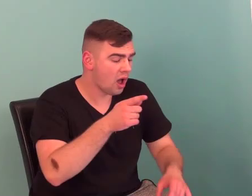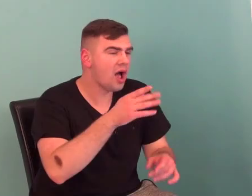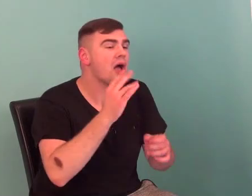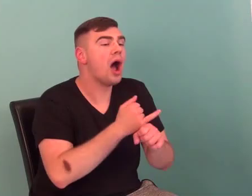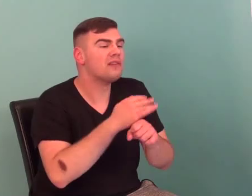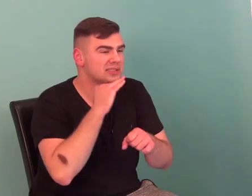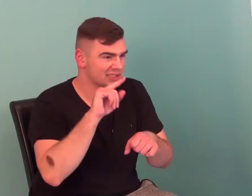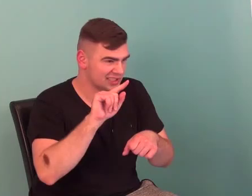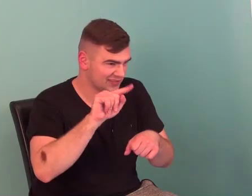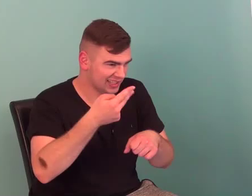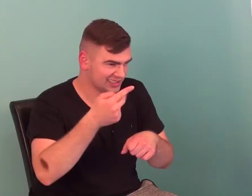Na kawę to wystarczy godzinę, dwie?